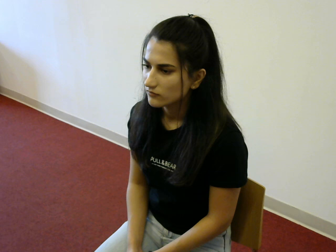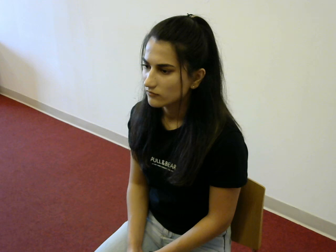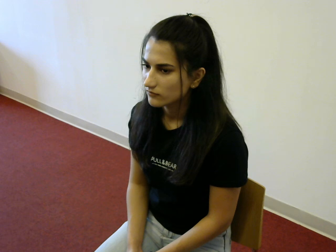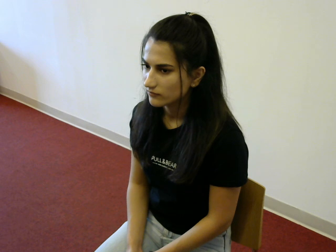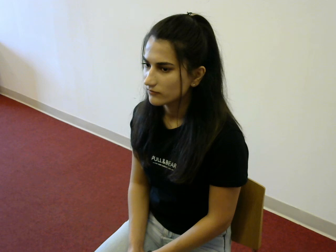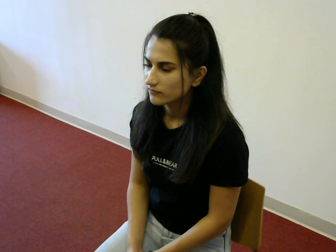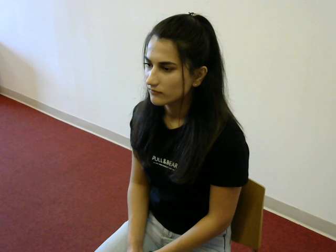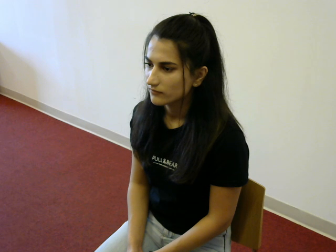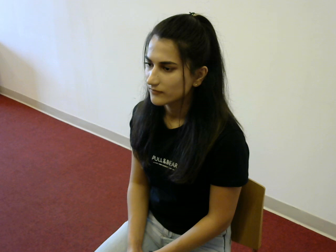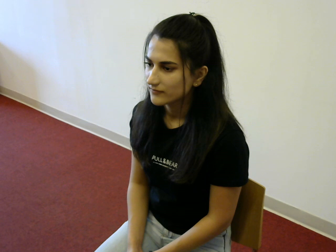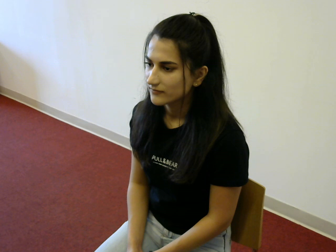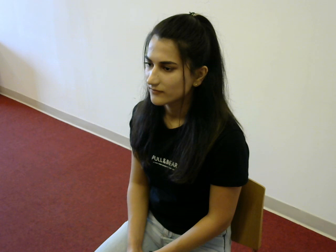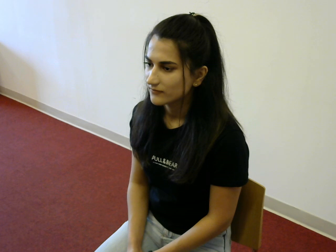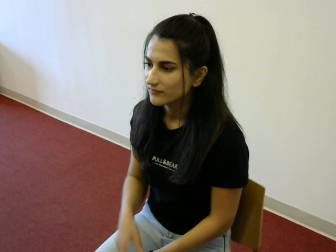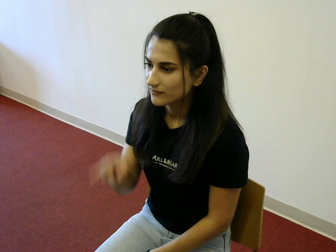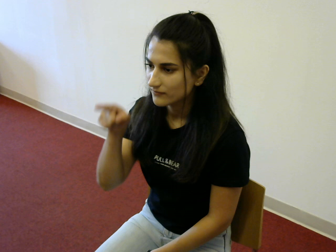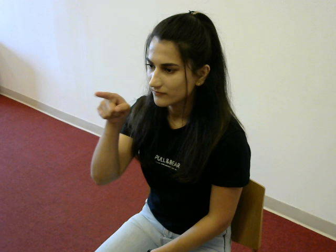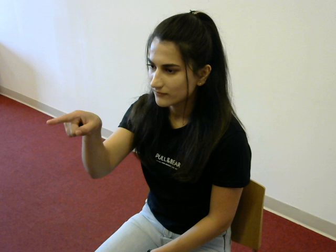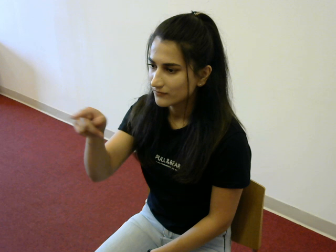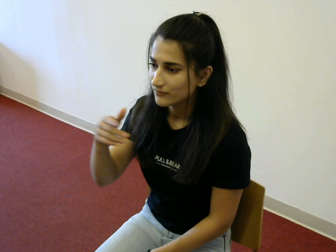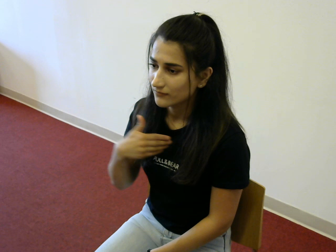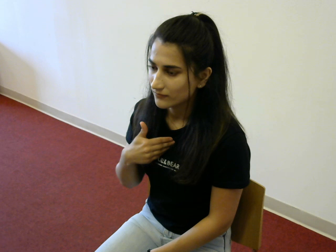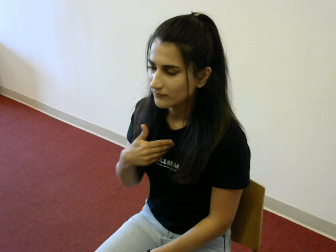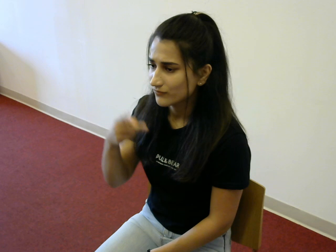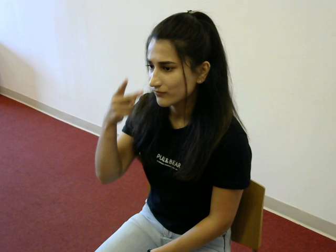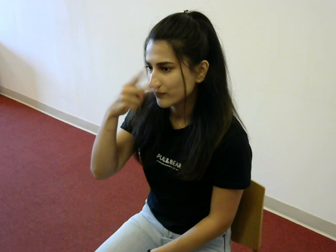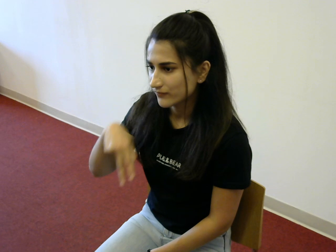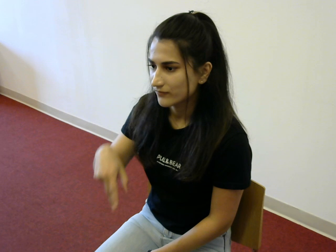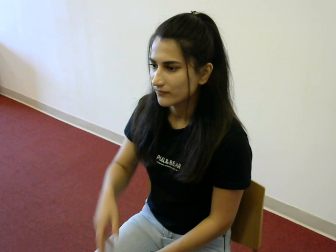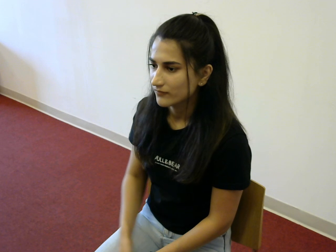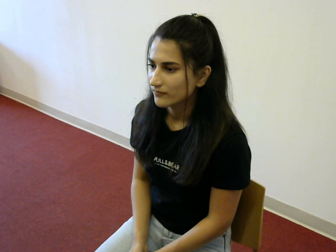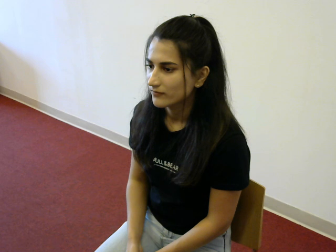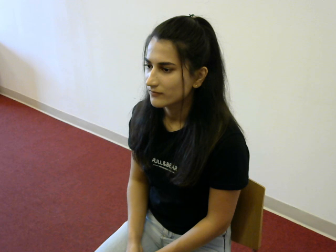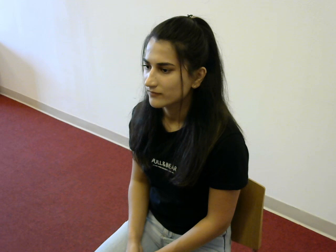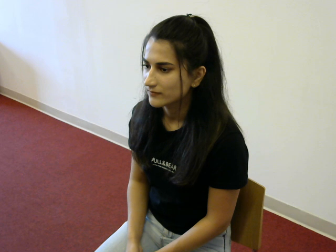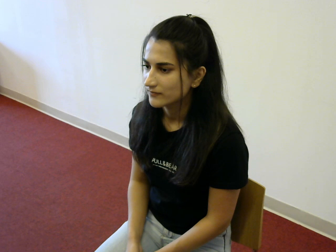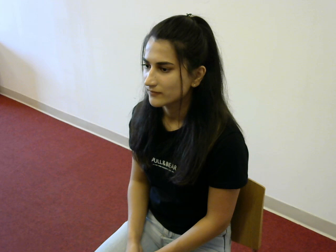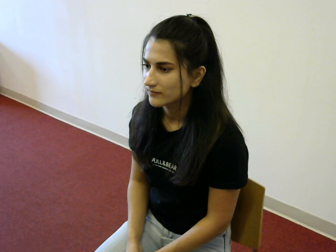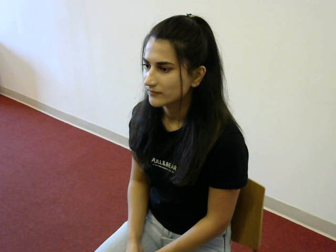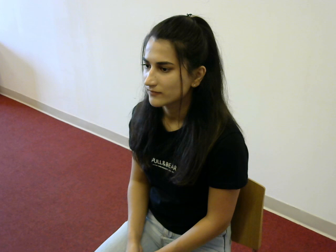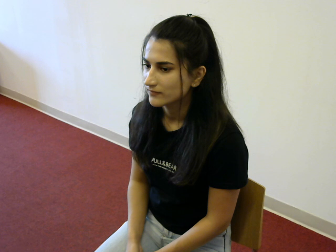Siz məni görürsünüzmü?